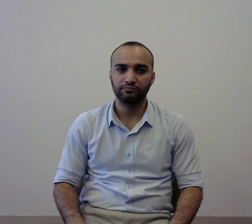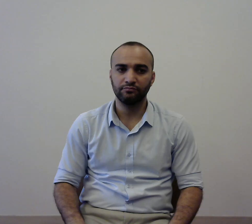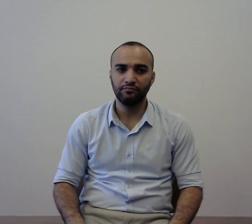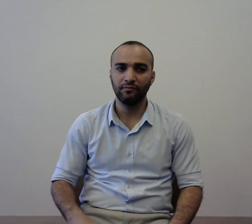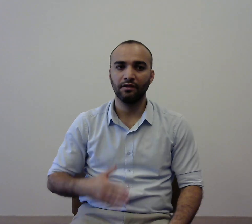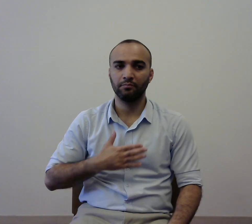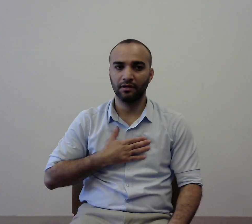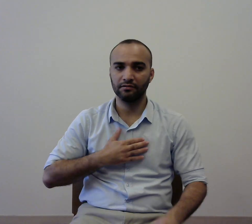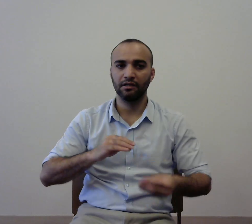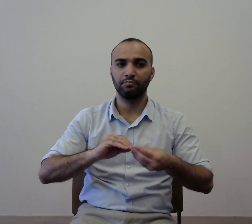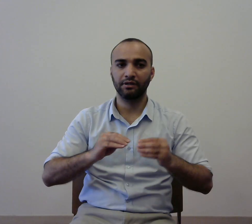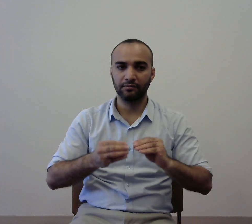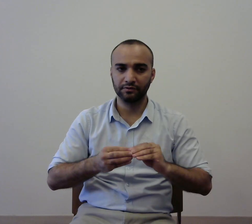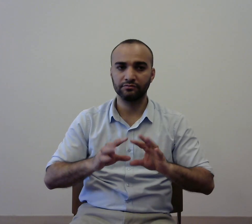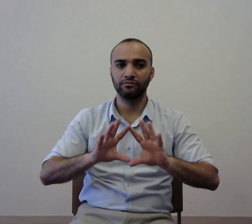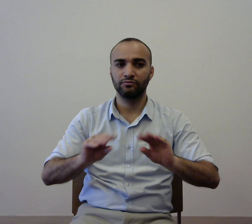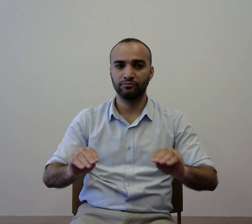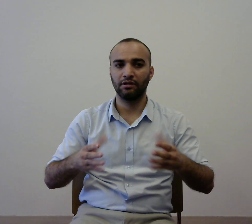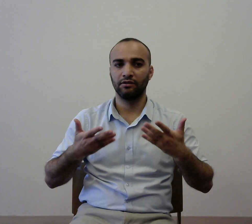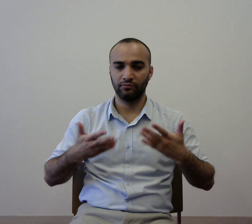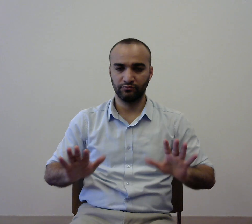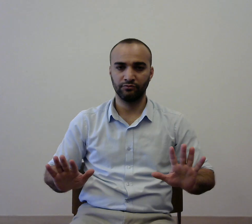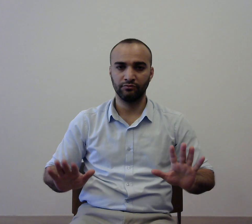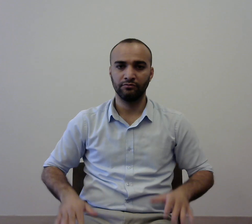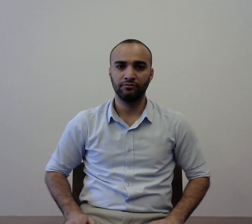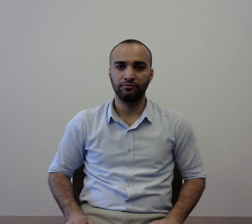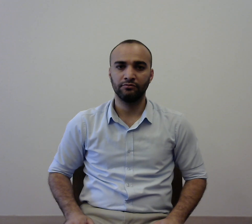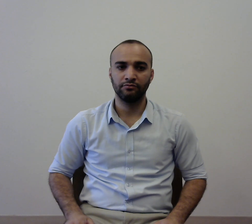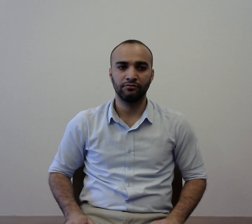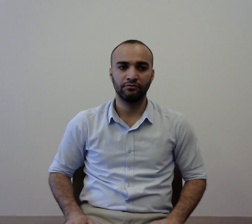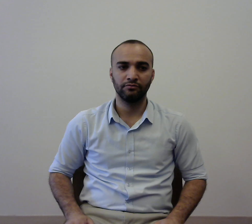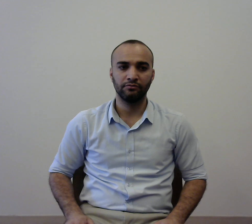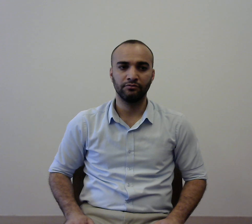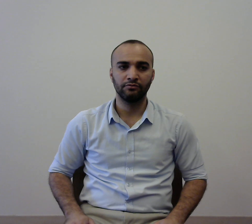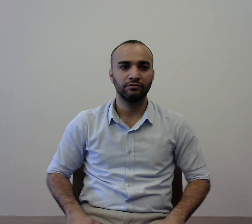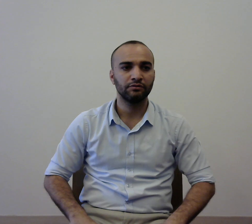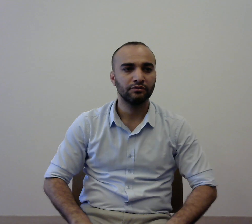Mənim problemim həll olundu